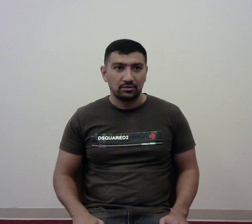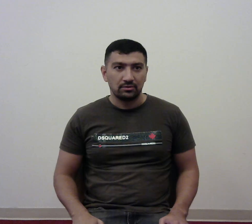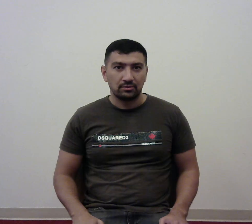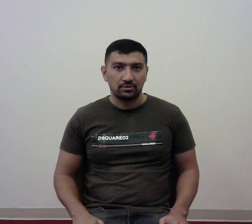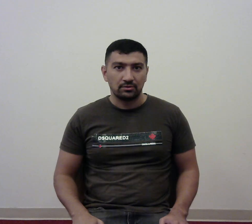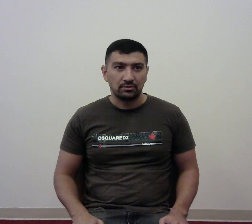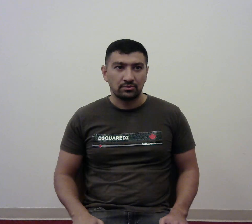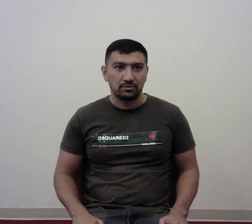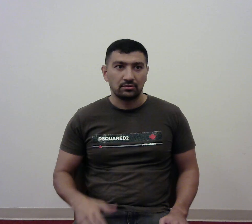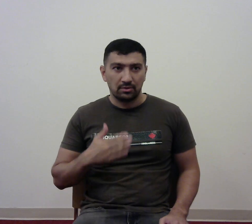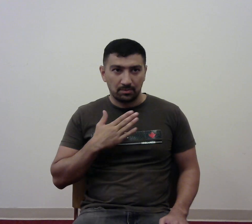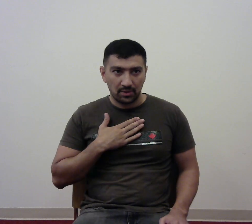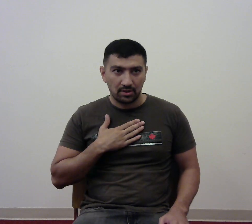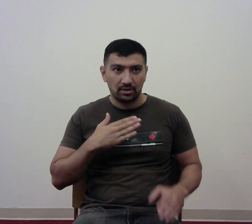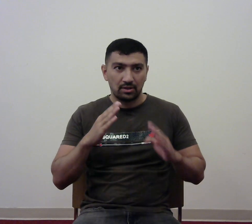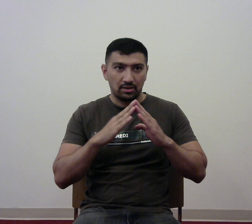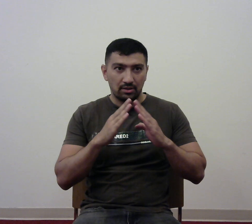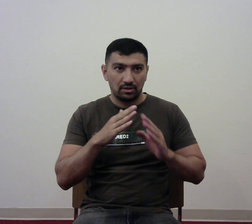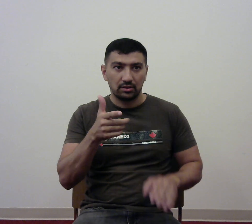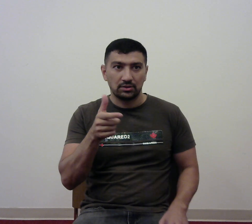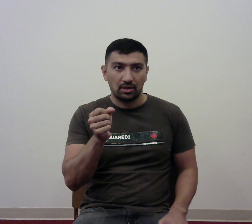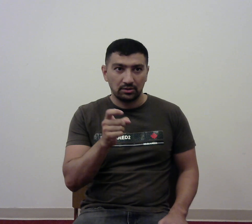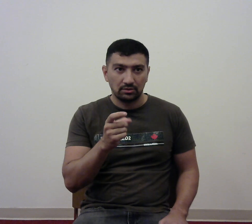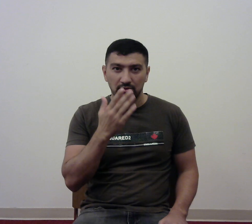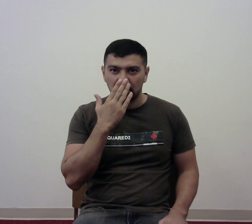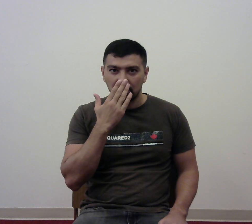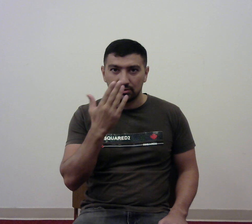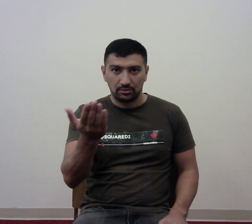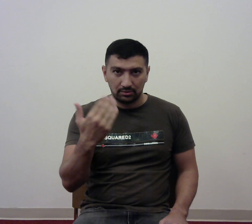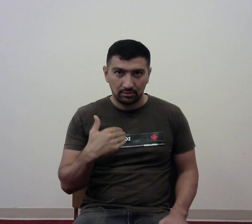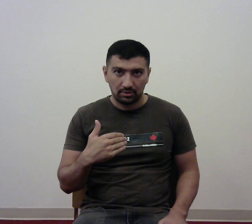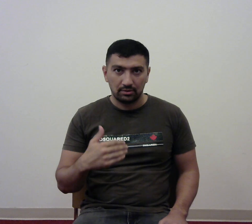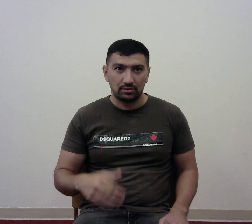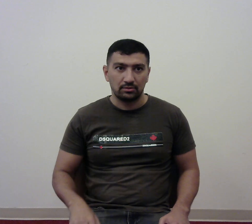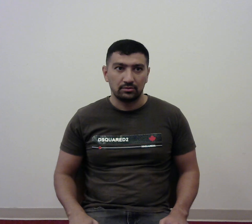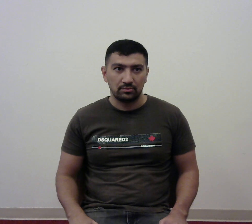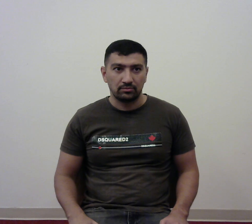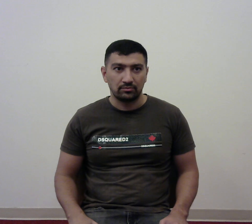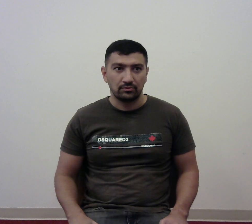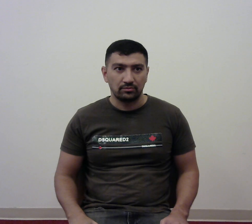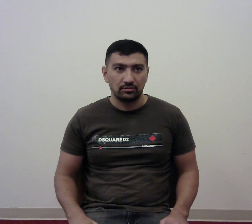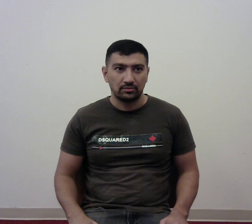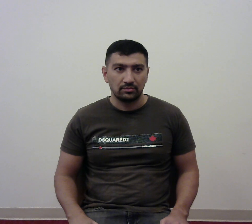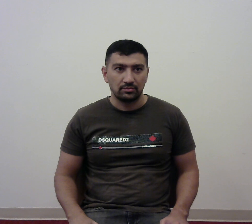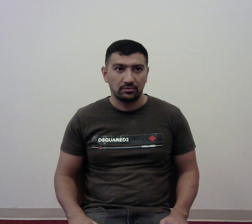Bizim evdən qaz iyi gəlir